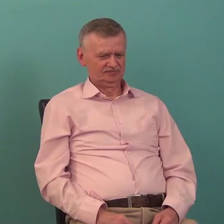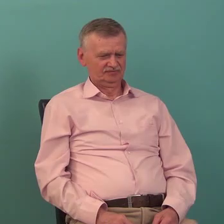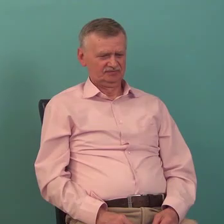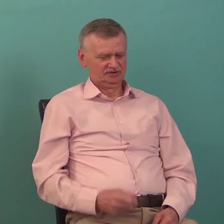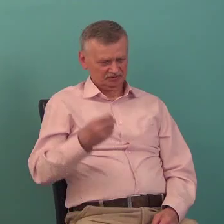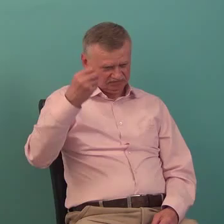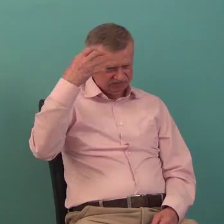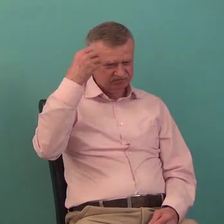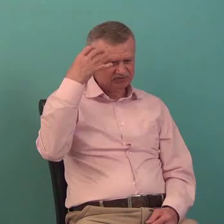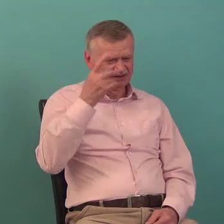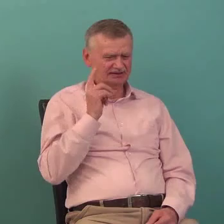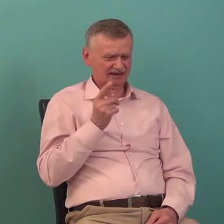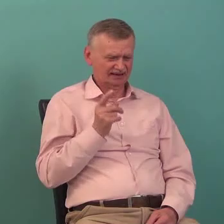Zakaz korzystania z prysznica.